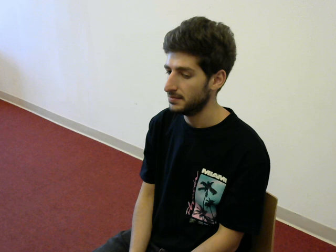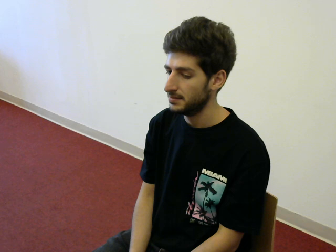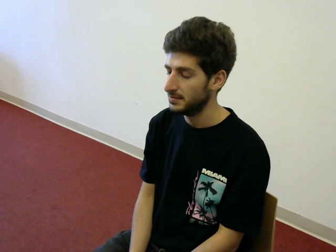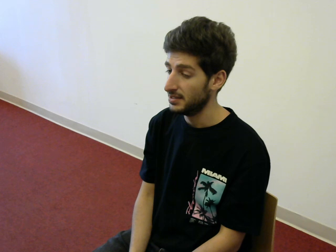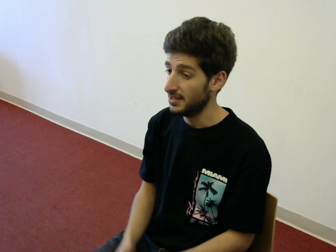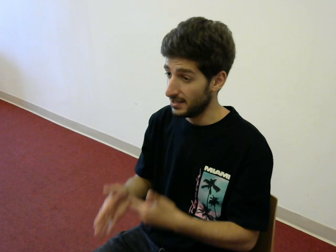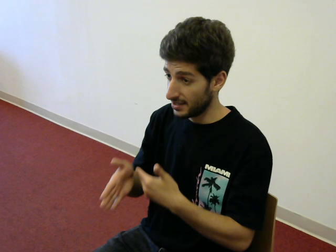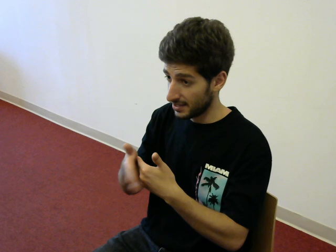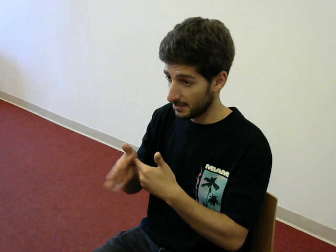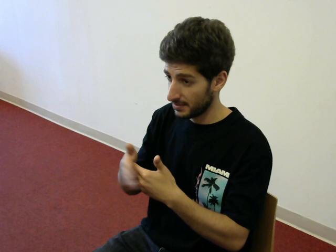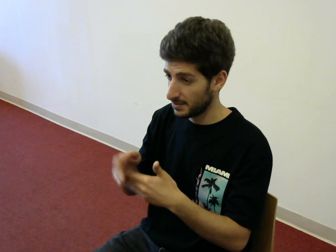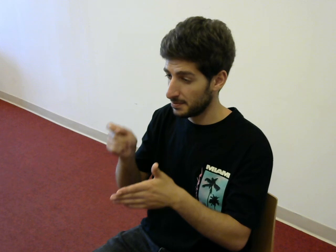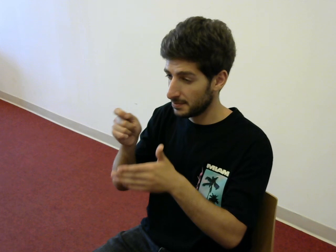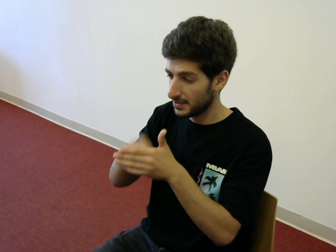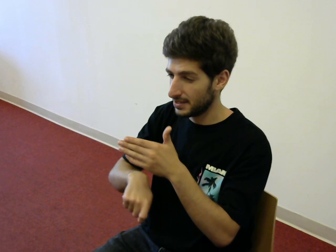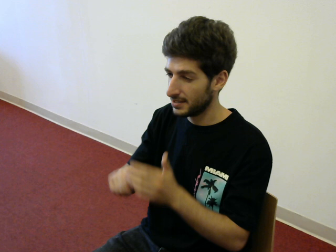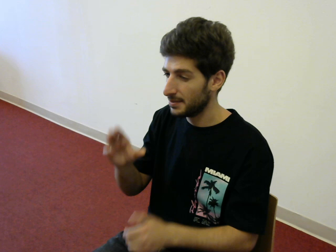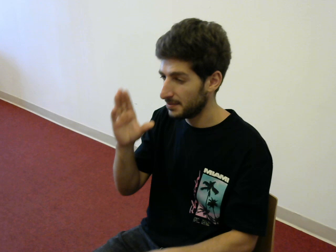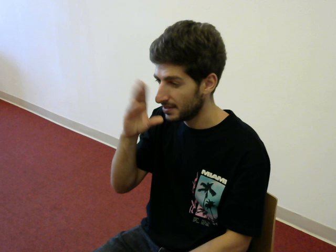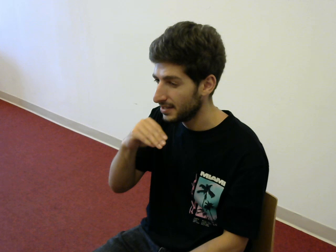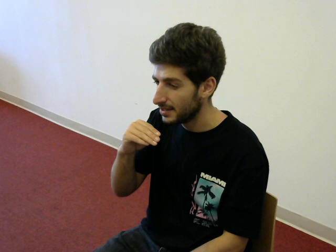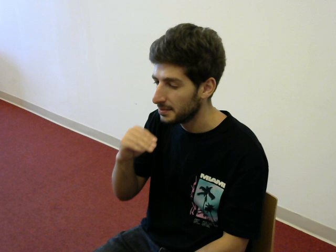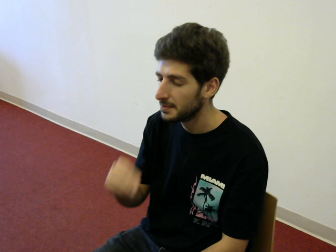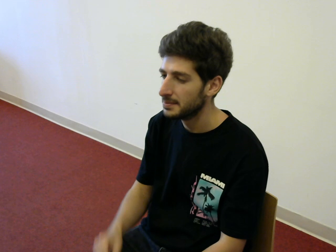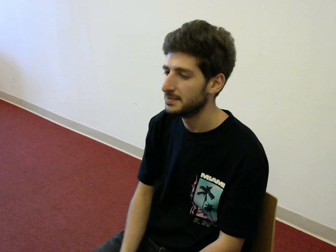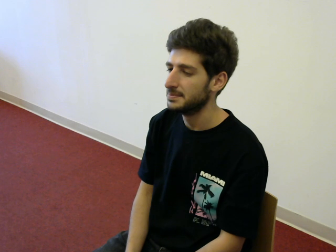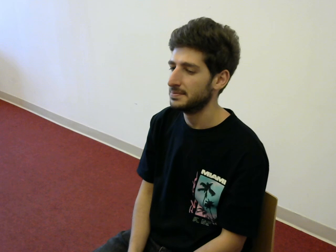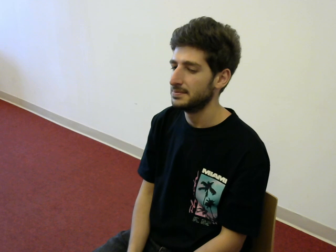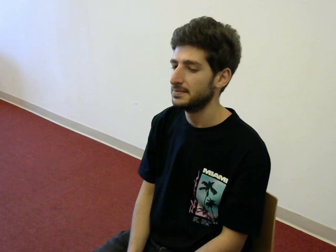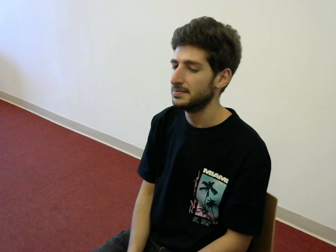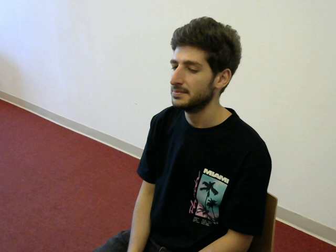Qapını bağlaya bilərsinizmi?